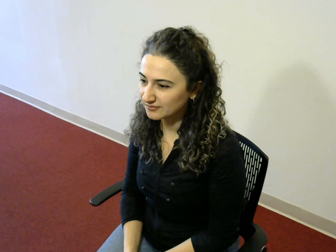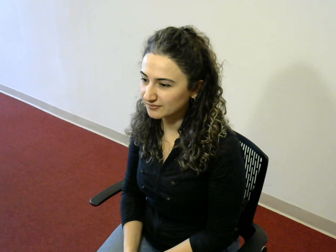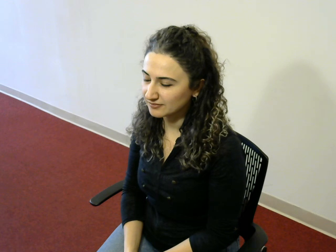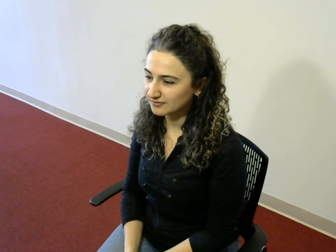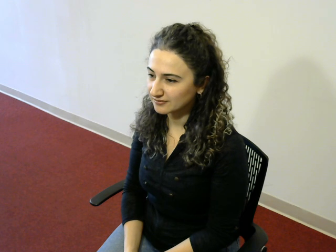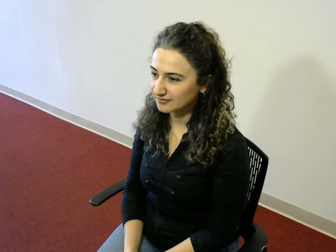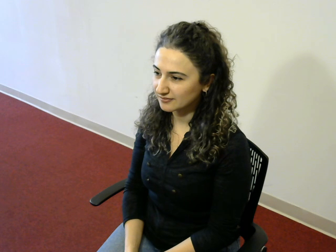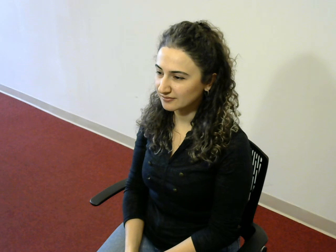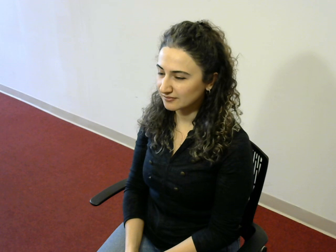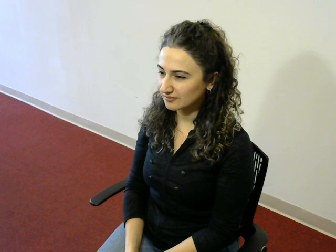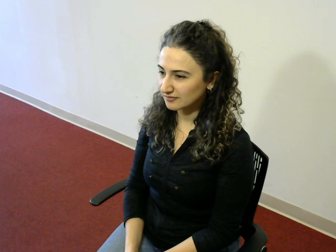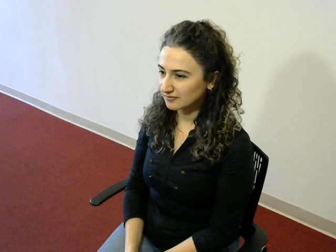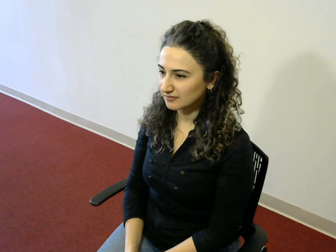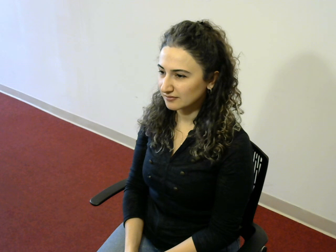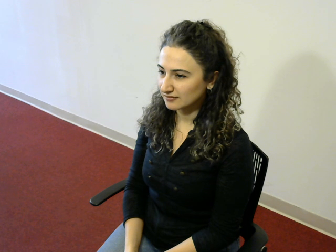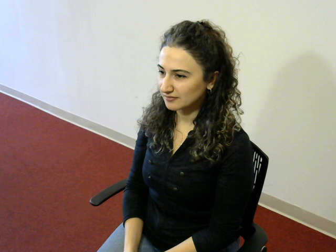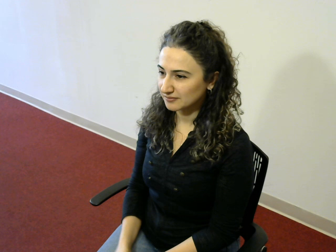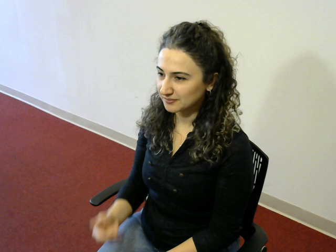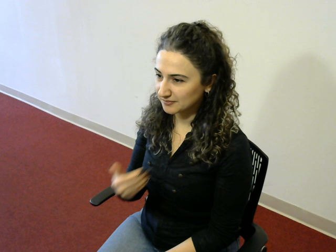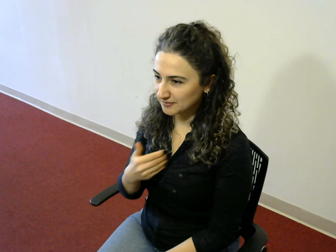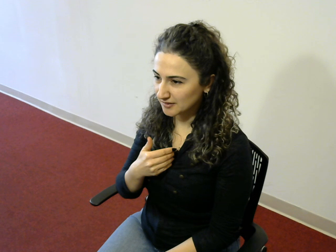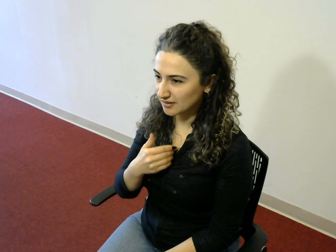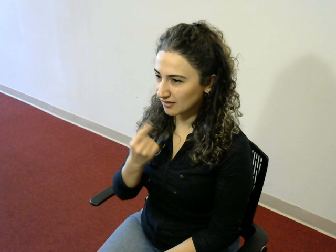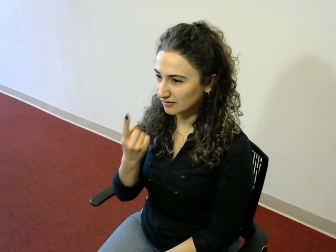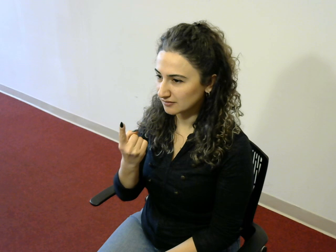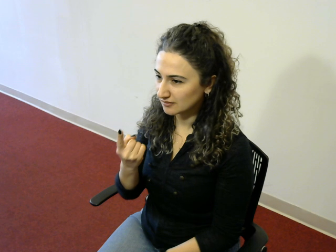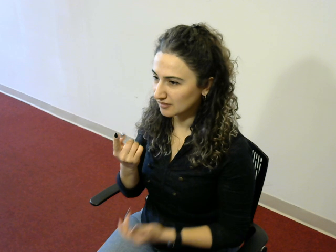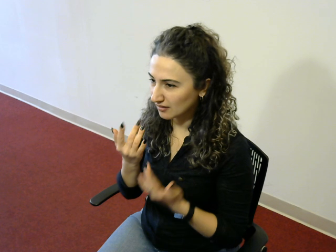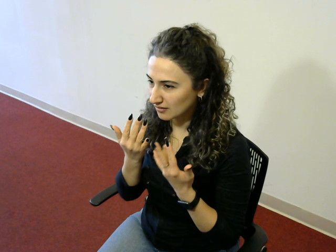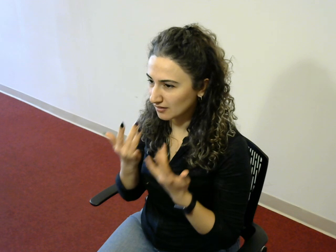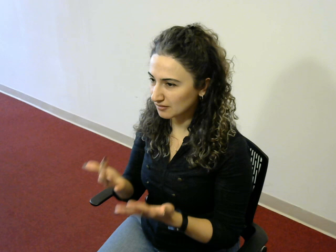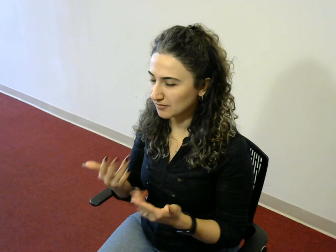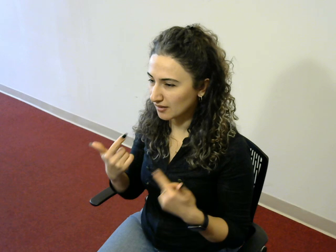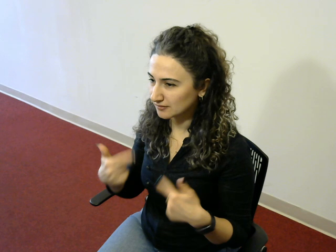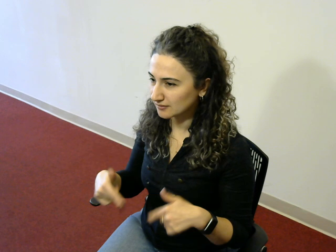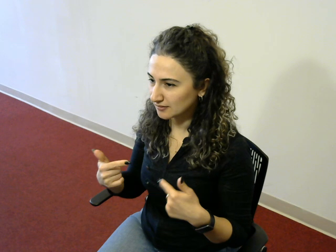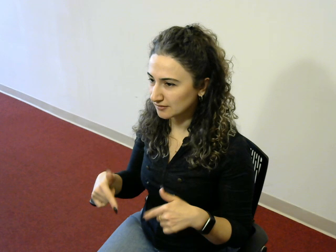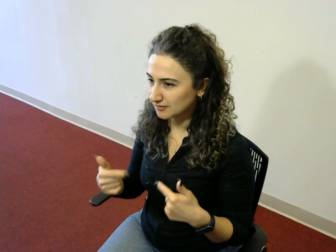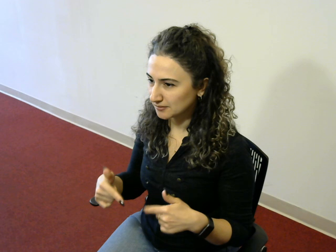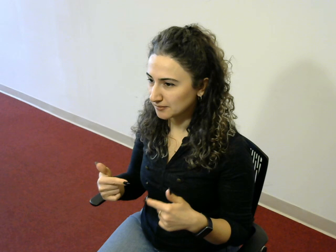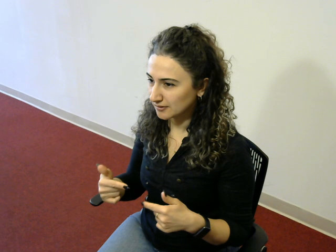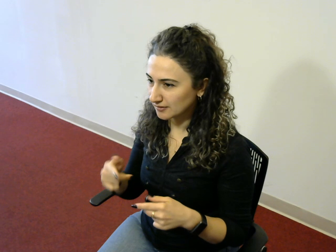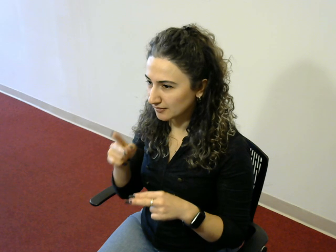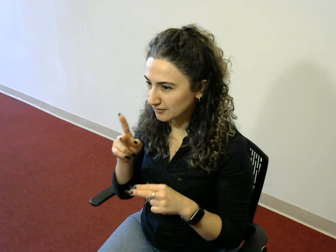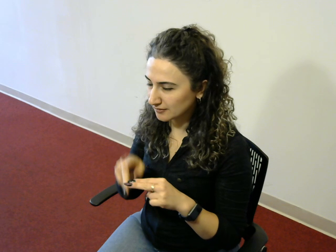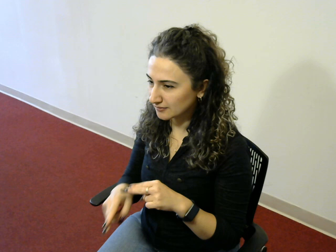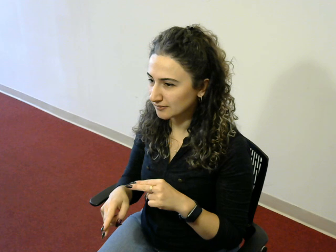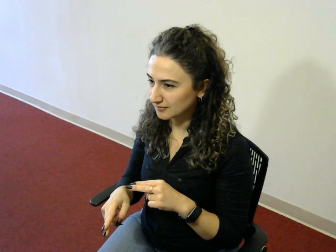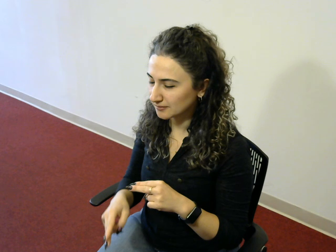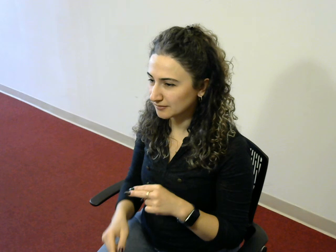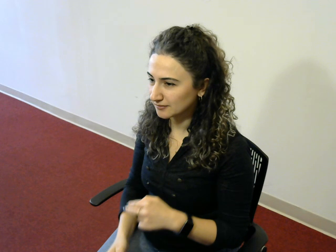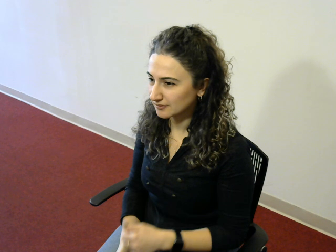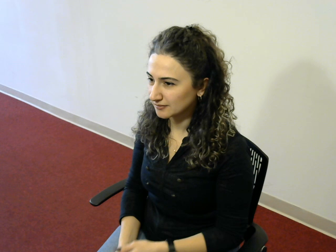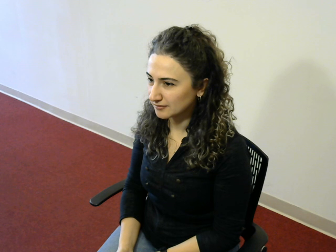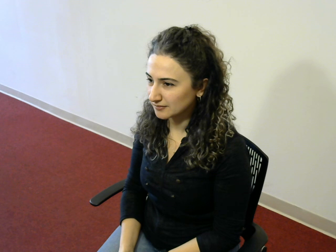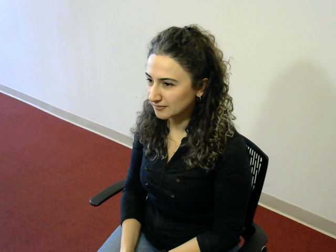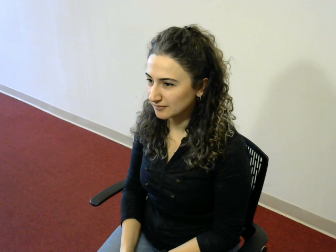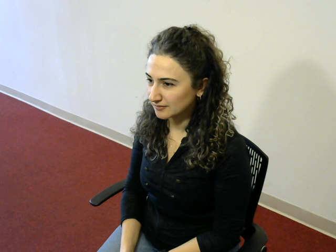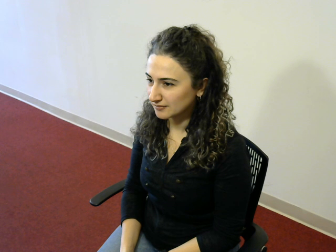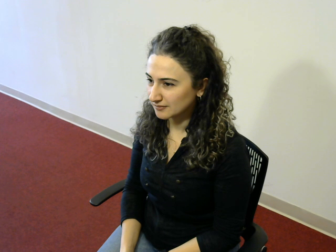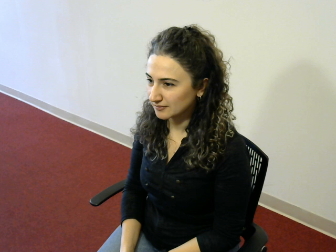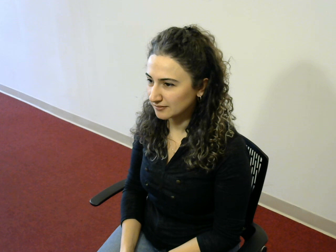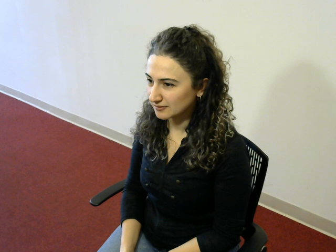Mən bir neçə imtahandan kəsildim